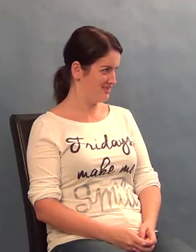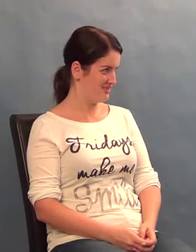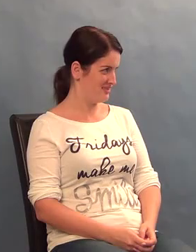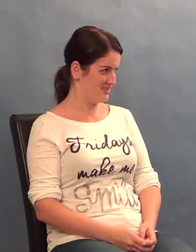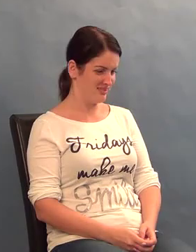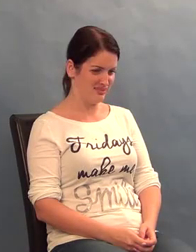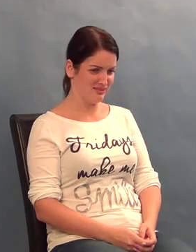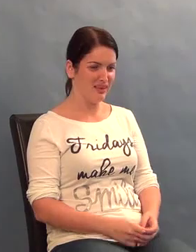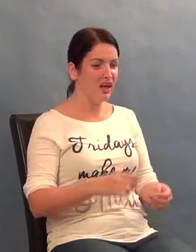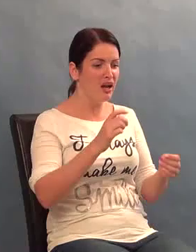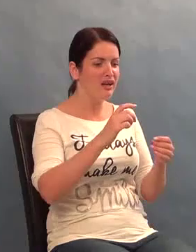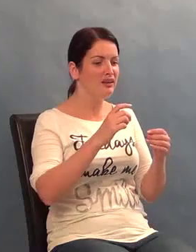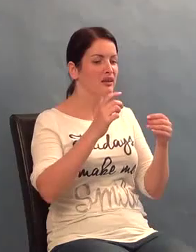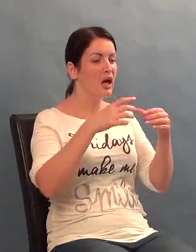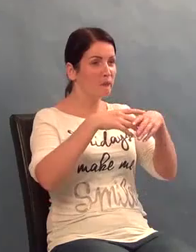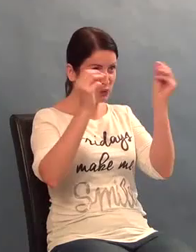Tak, łuk.